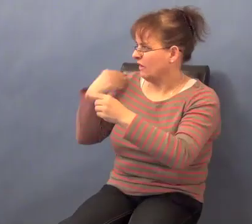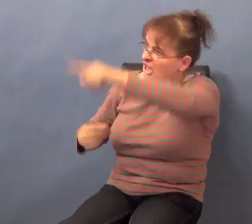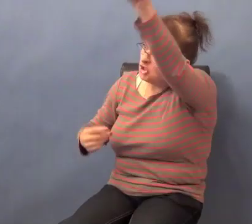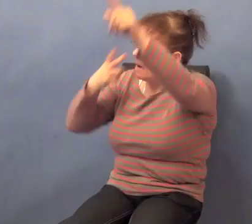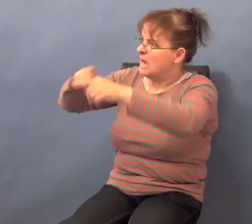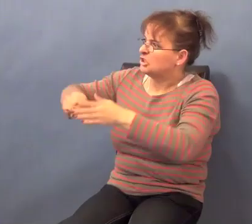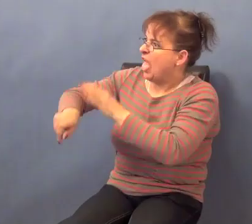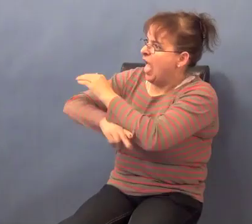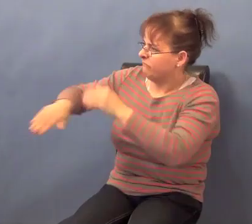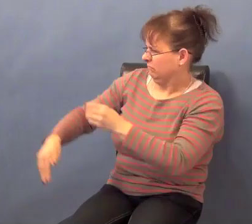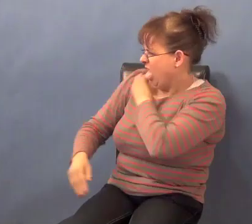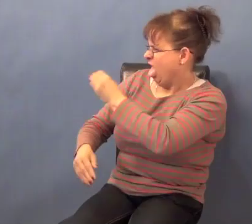Teściowa powiedziała mi: "Idź, zobacz tam drzewa wykopano!"